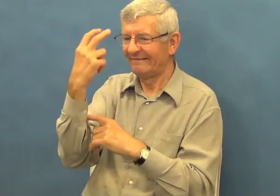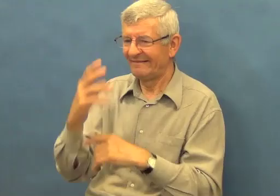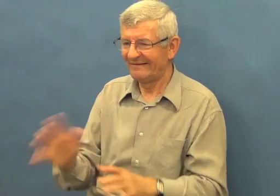Koniec.